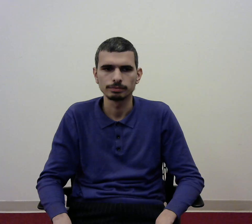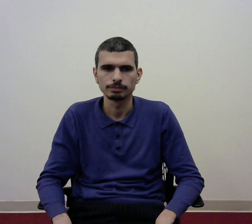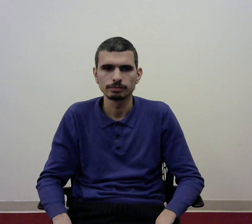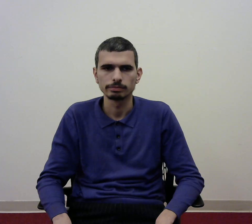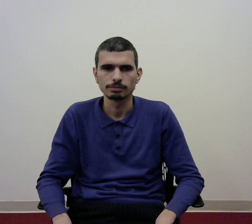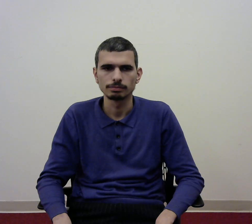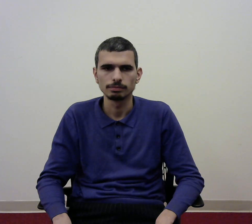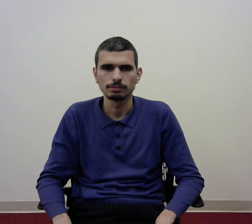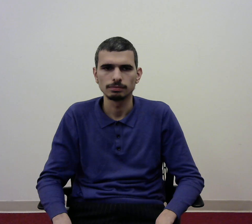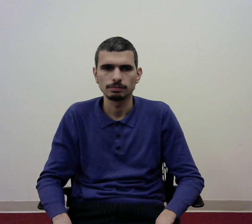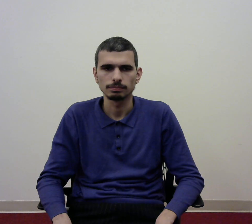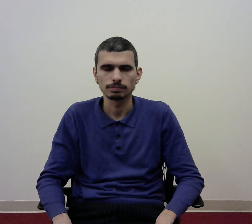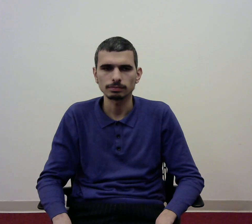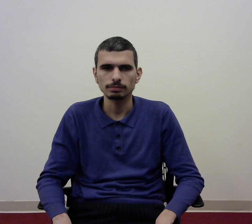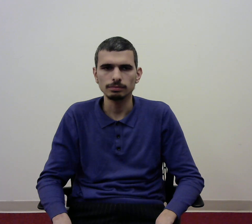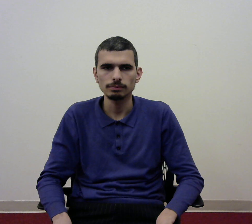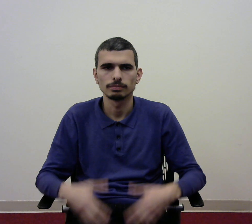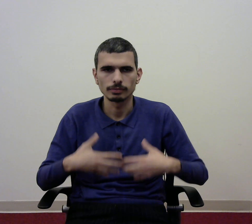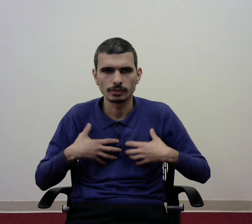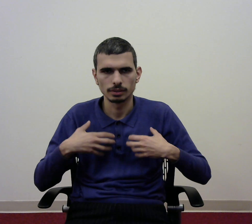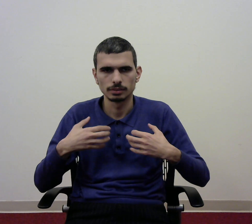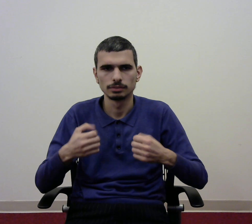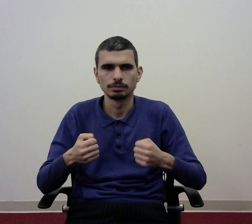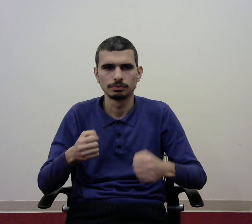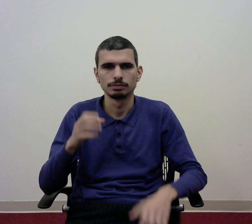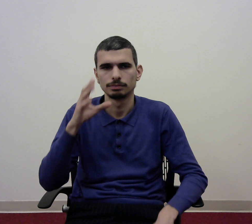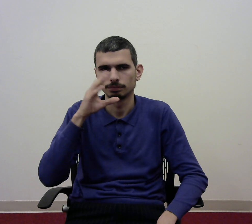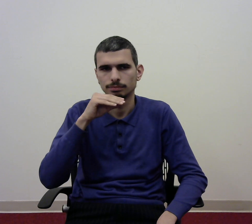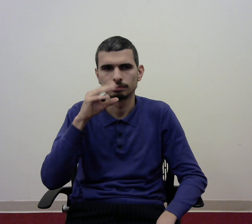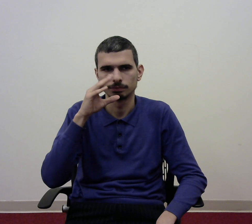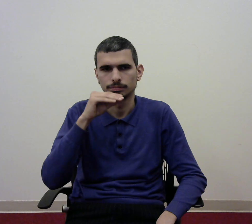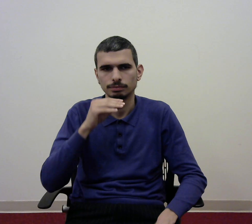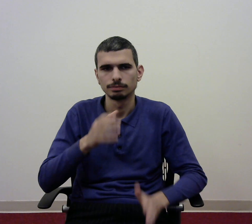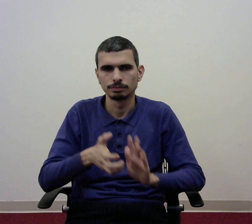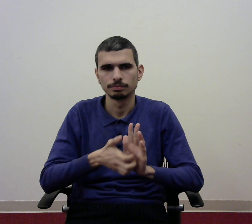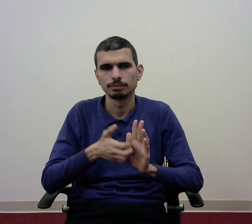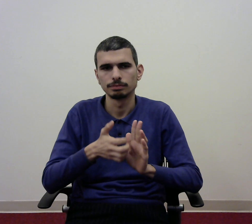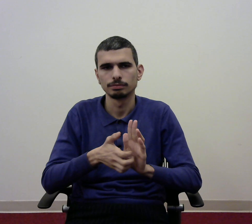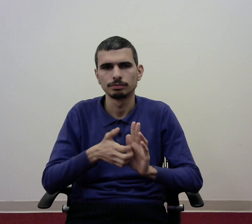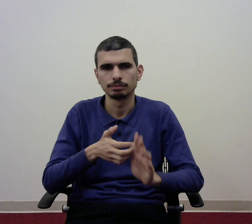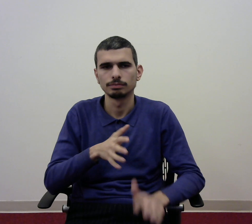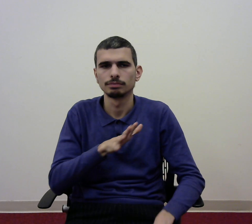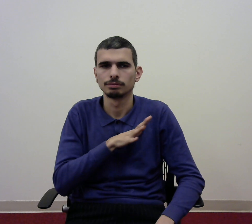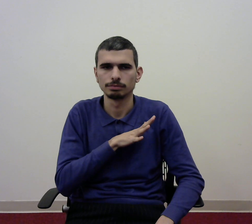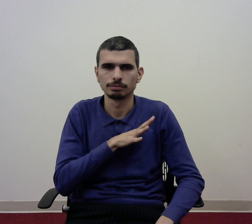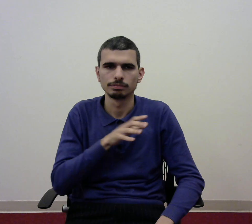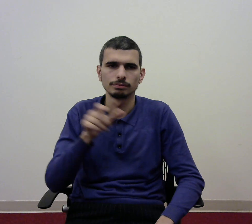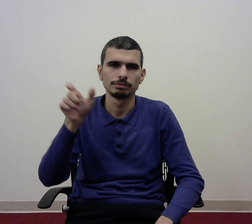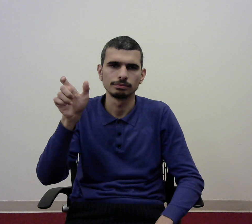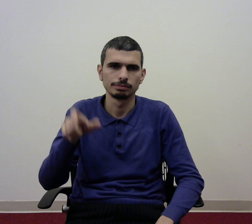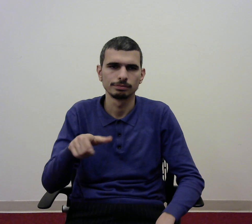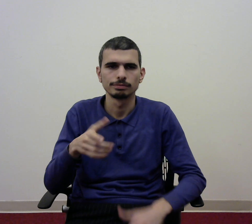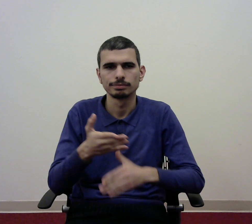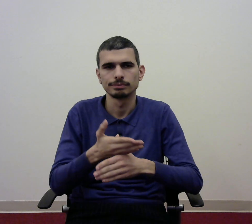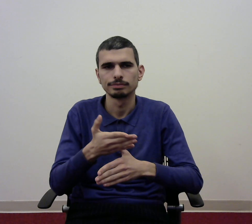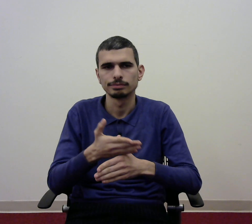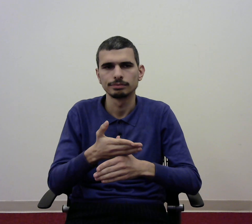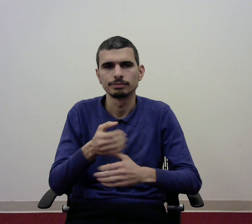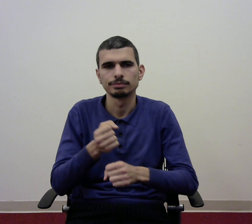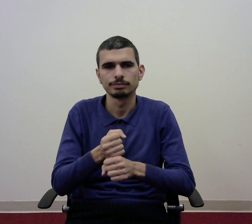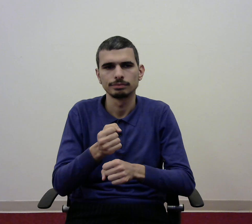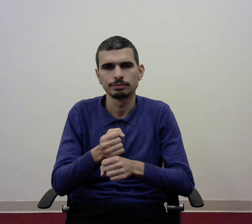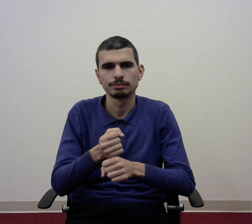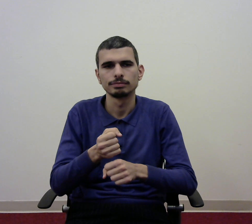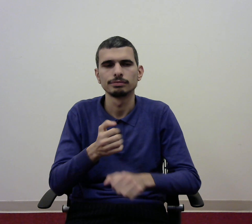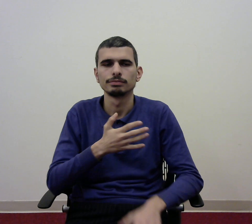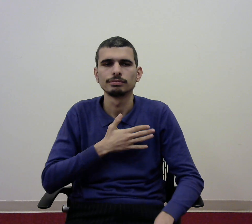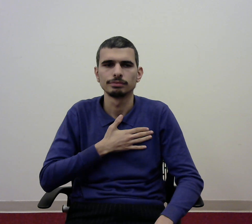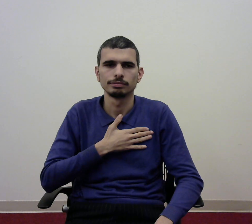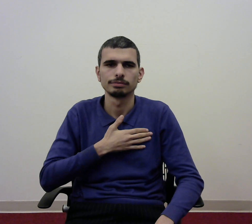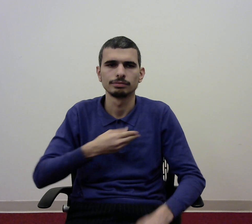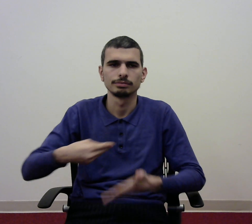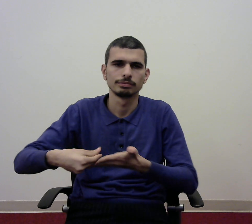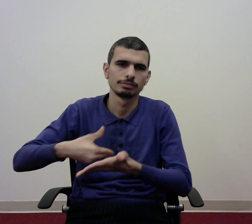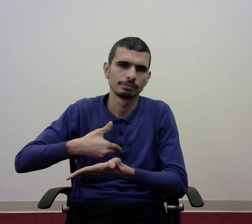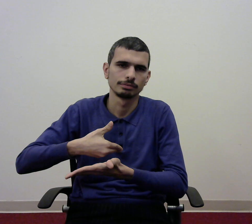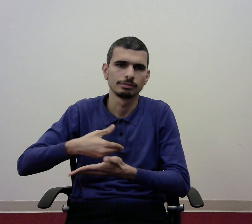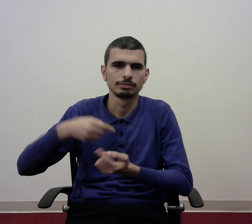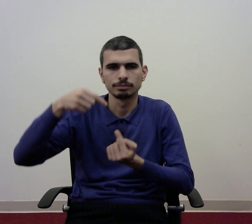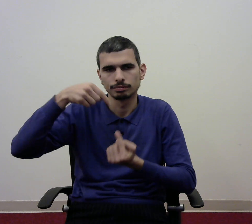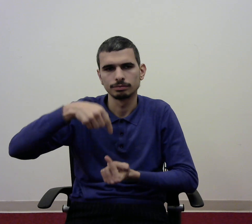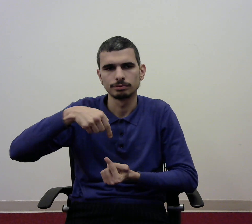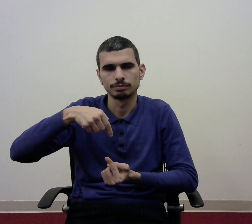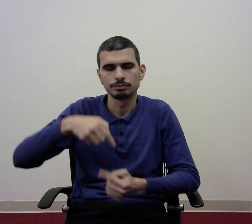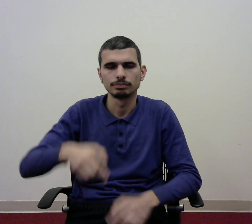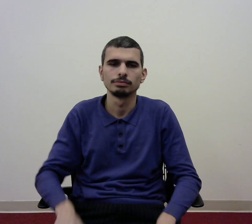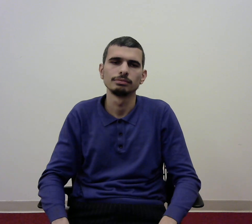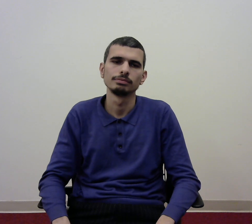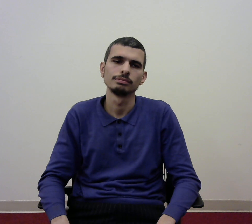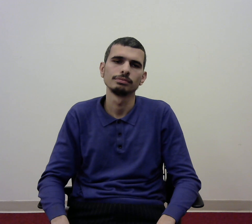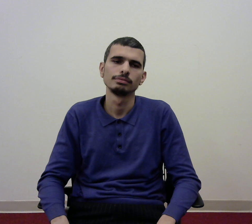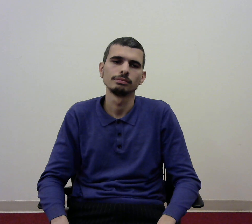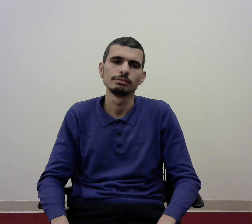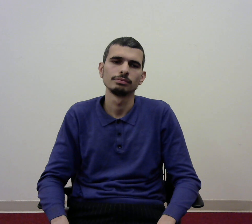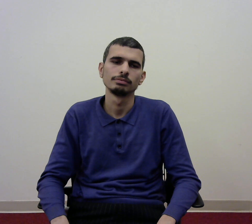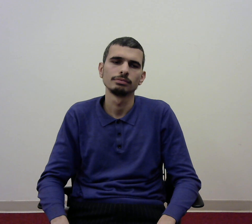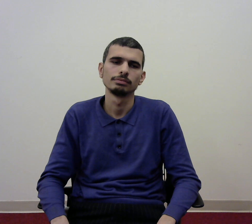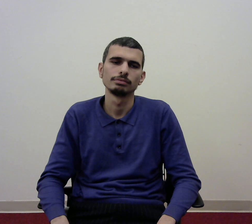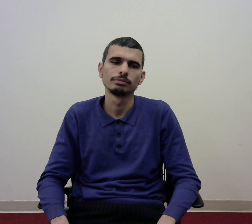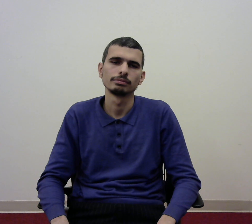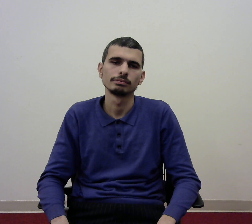Sağlamlıq imkanı məhdud olan şəxsə kömək etdiyimə görə mənə ödəniş düşürmü?